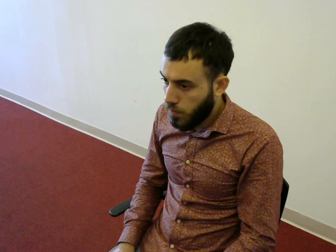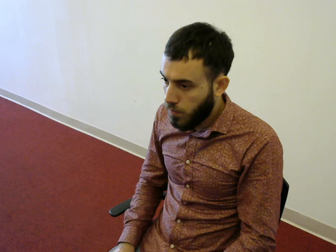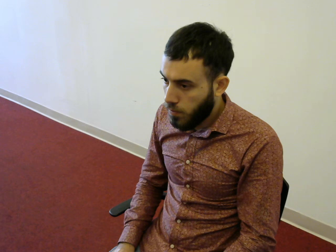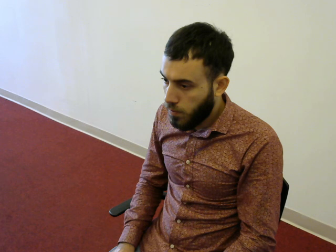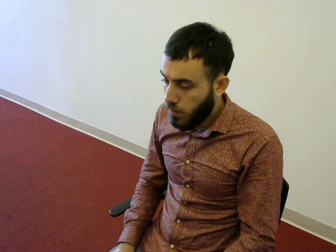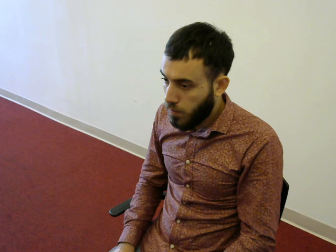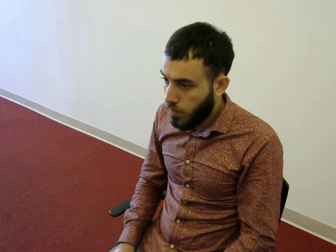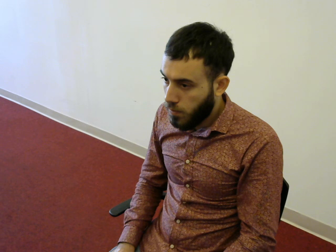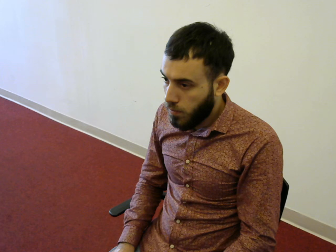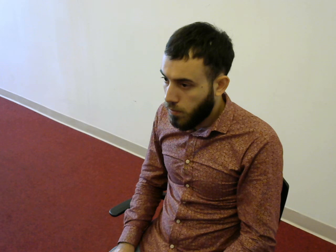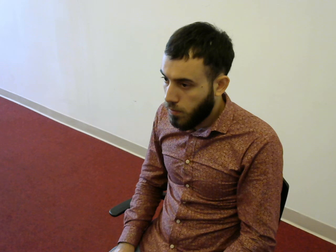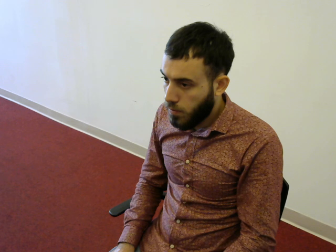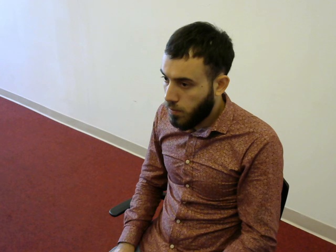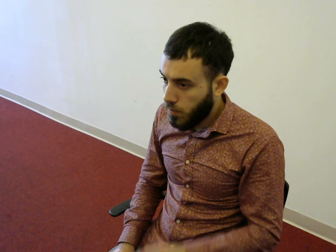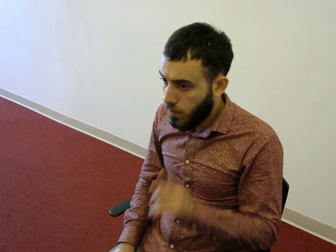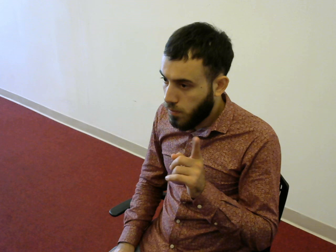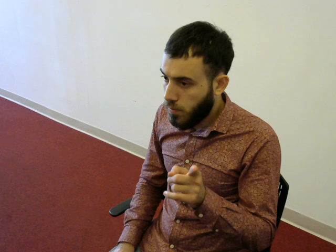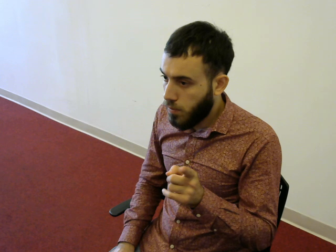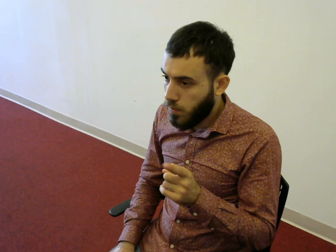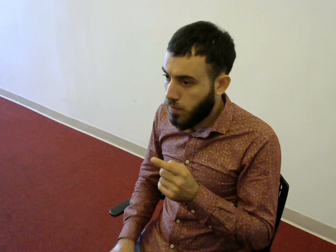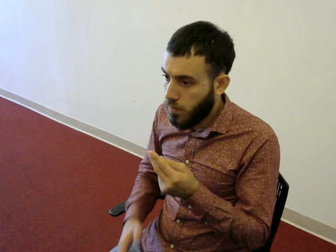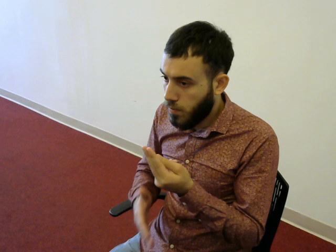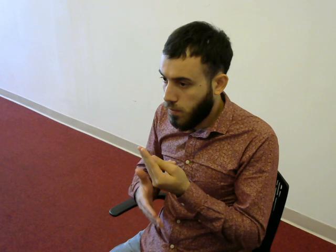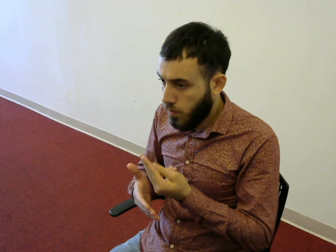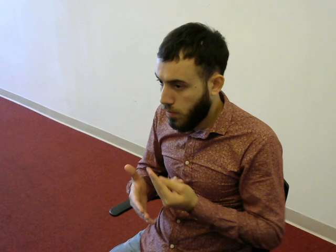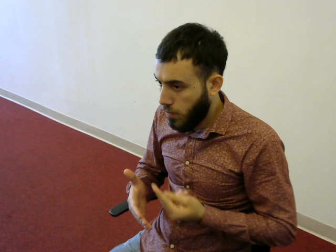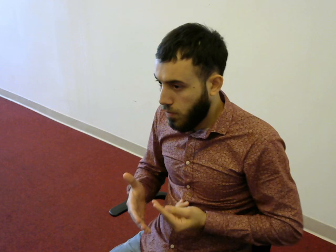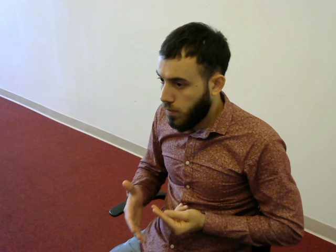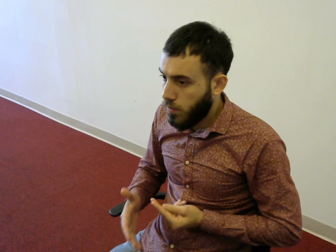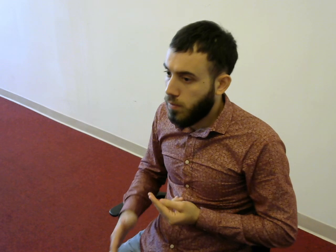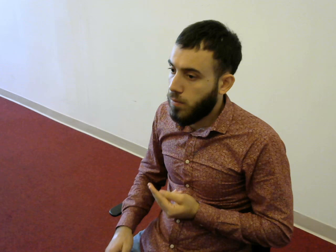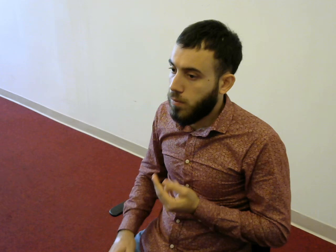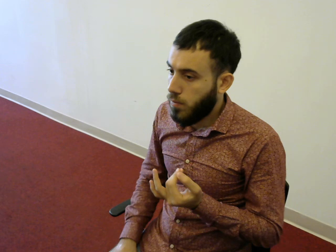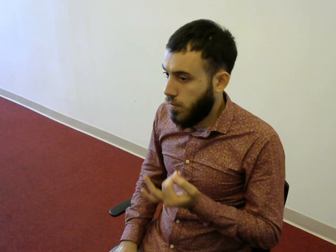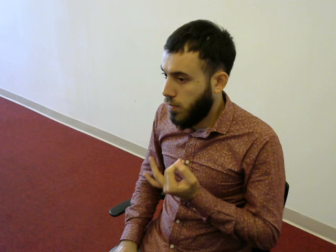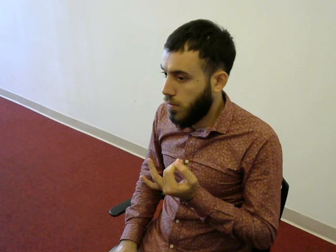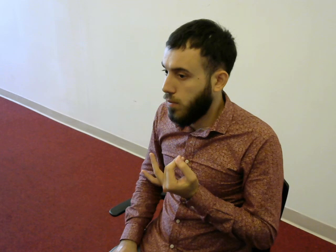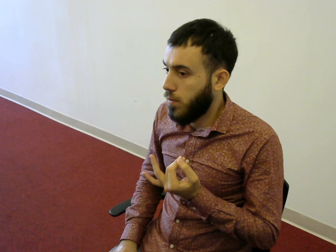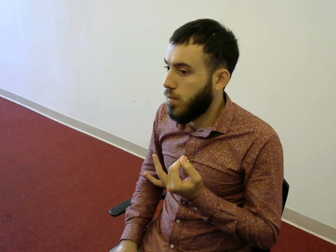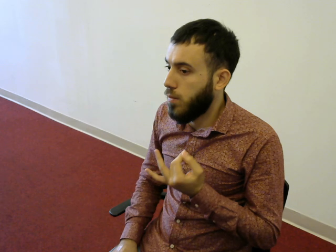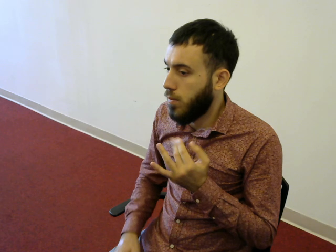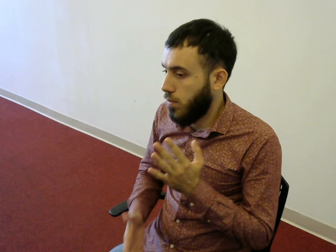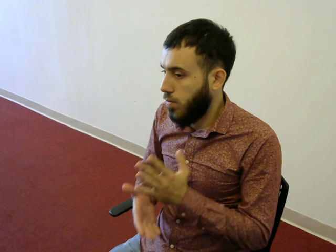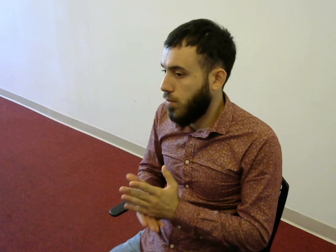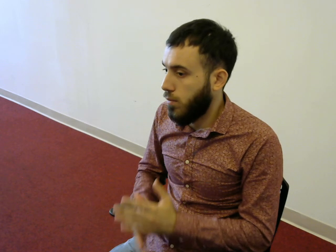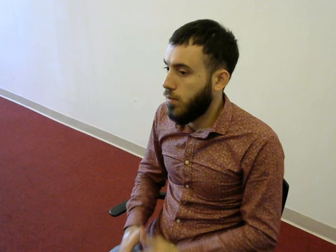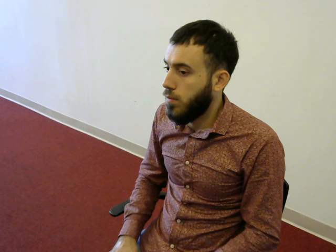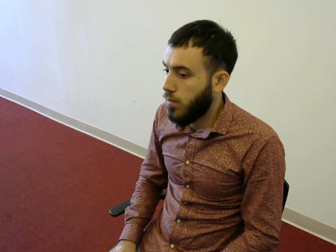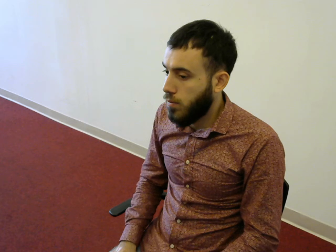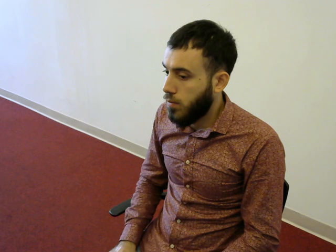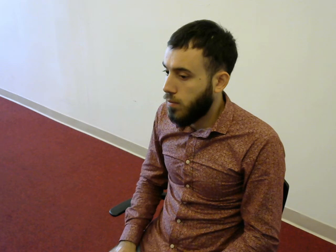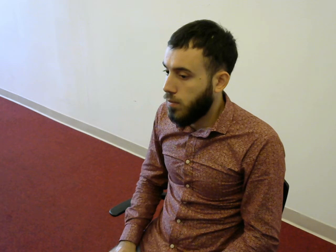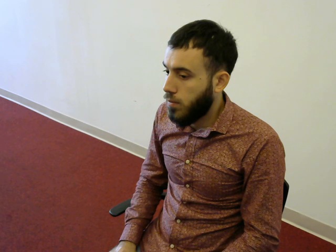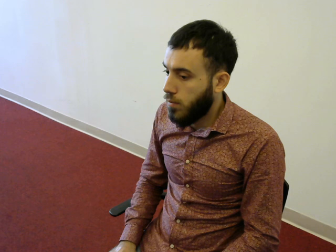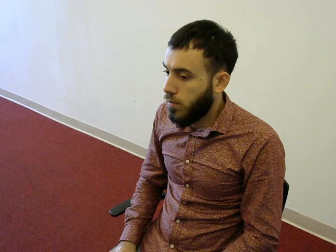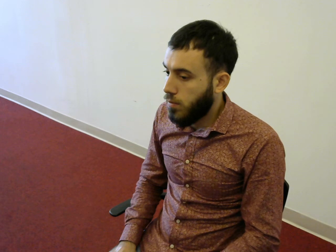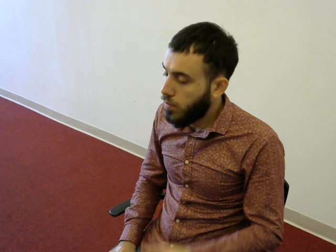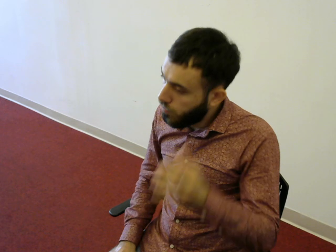Onun rəsmə marağı var